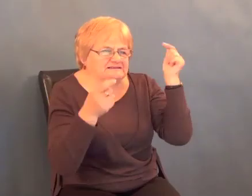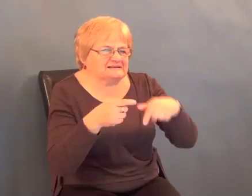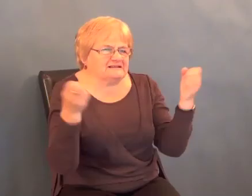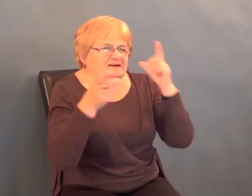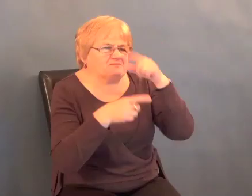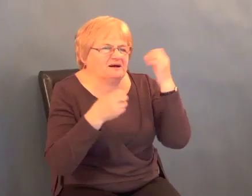Idę do kina.